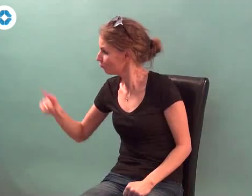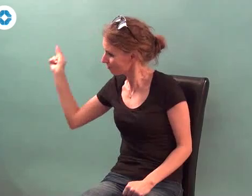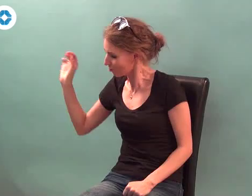Chaplin mówi: "Ok!".